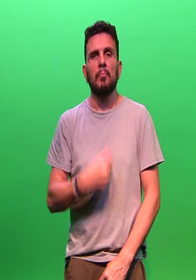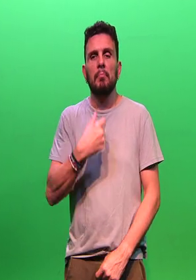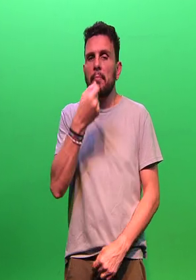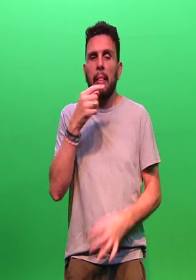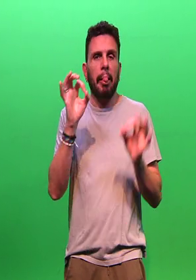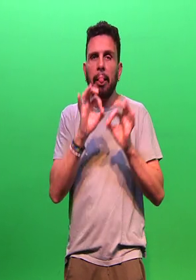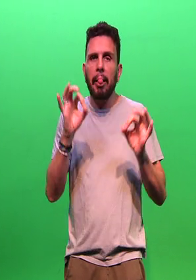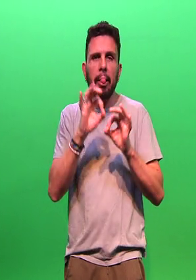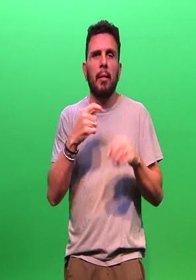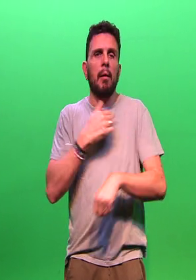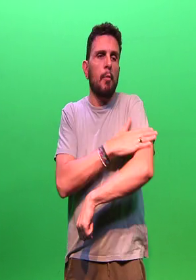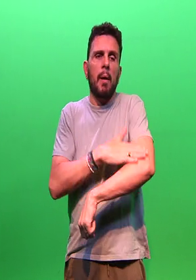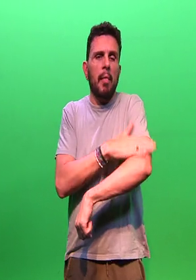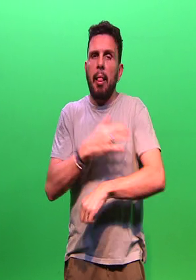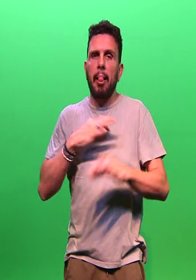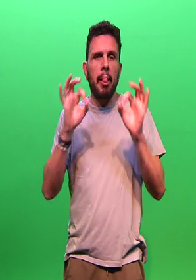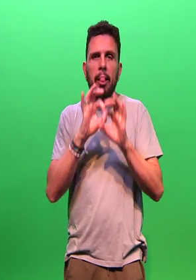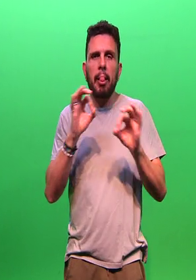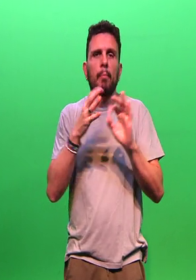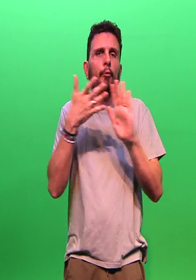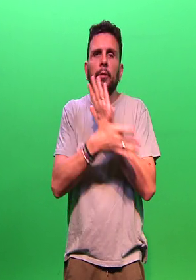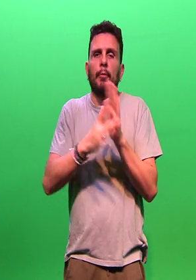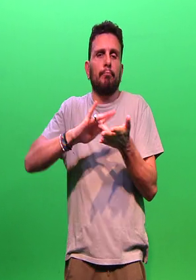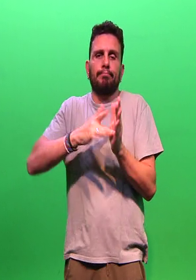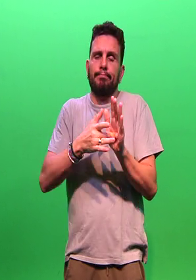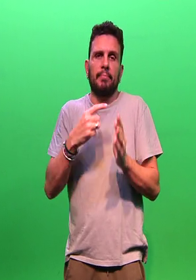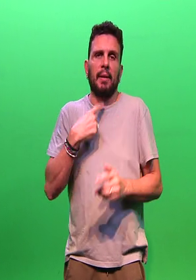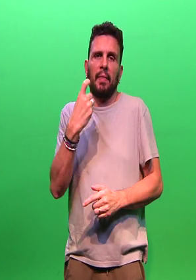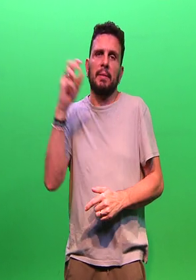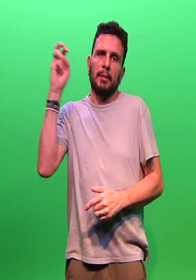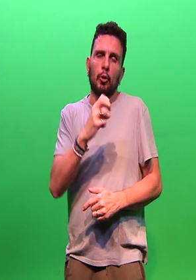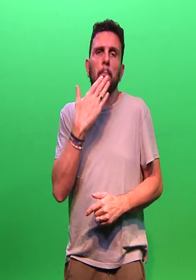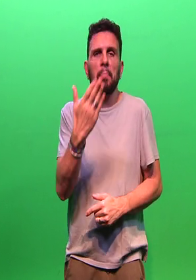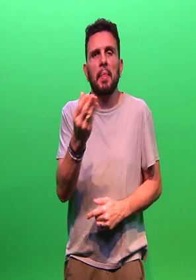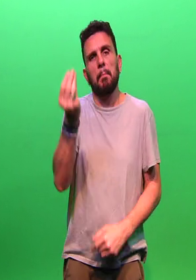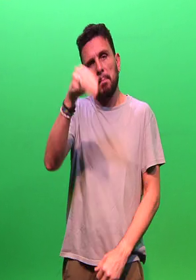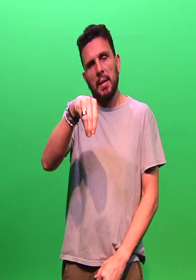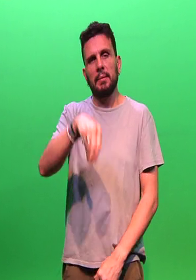No prenc cap pastilla ni em poso cap pomada al braç perquè se m'han acabat, he vingut perquè necessito demanar-ne més.